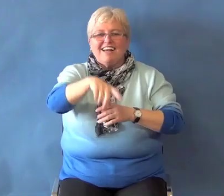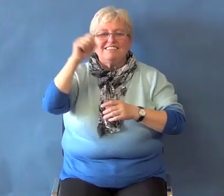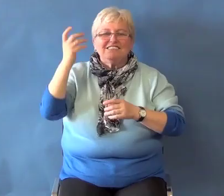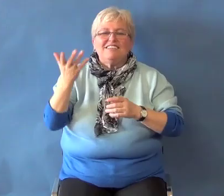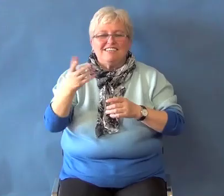Co zabiera?